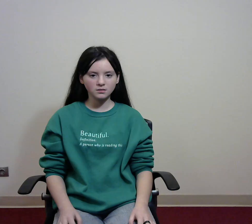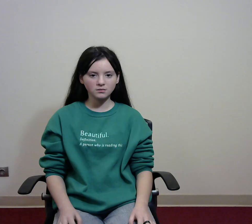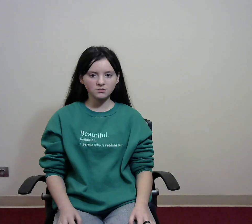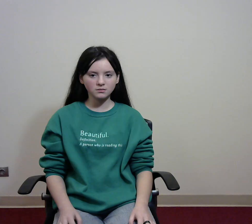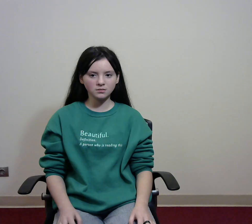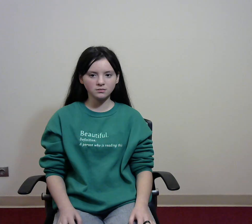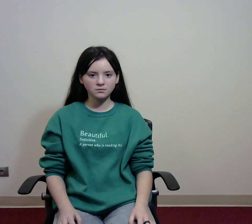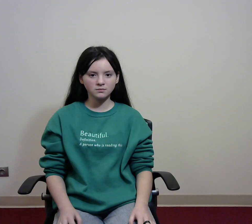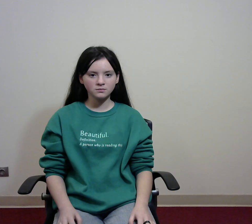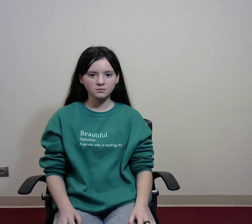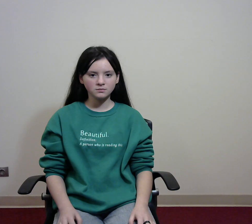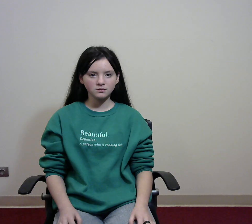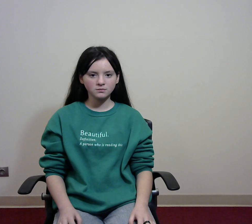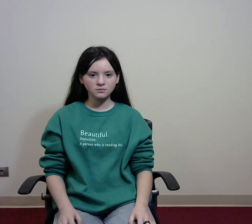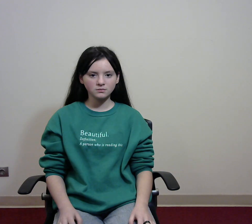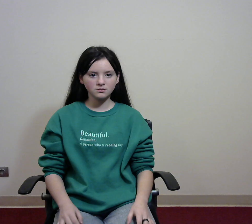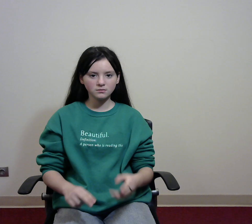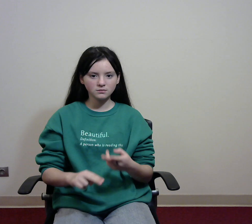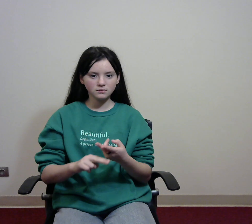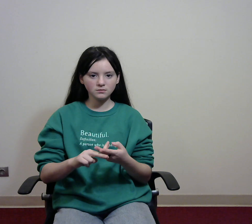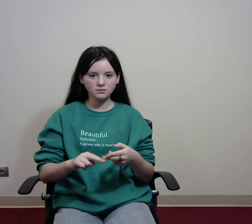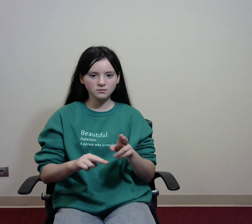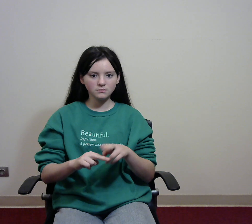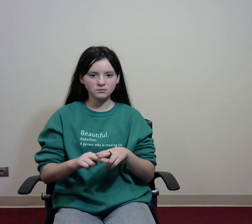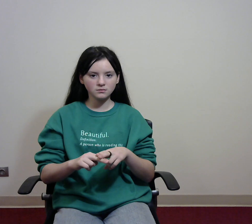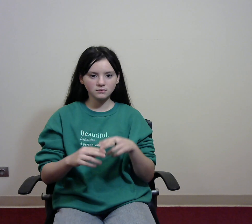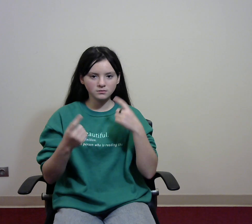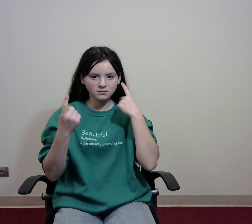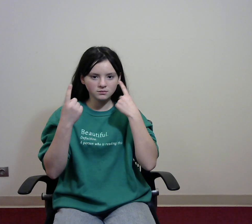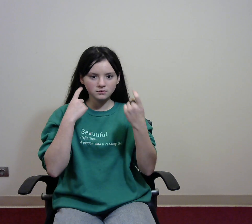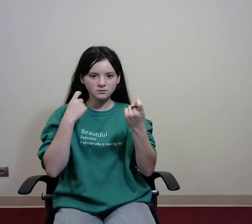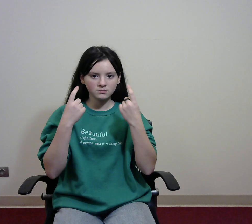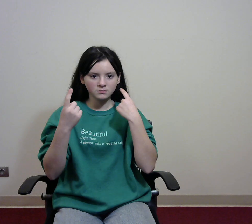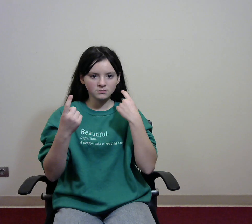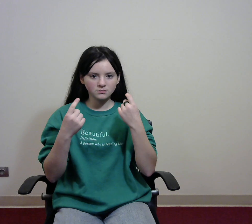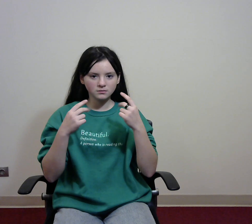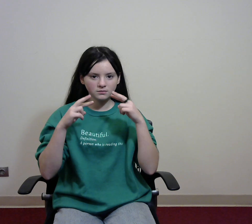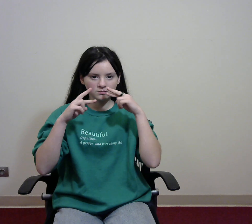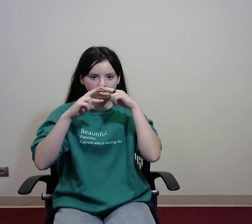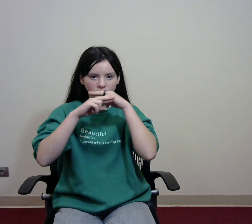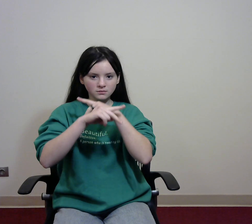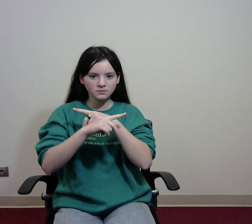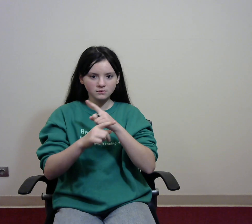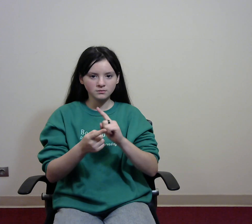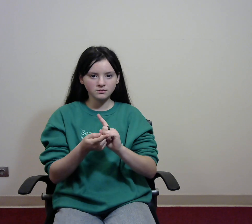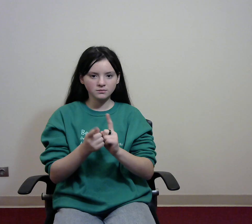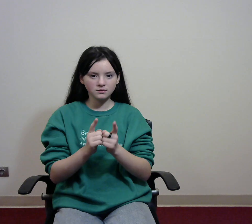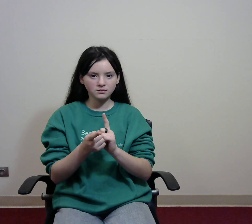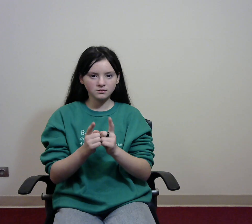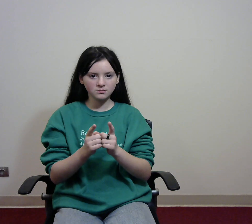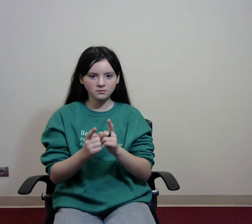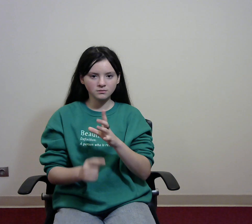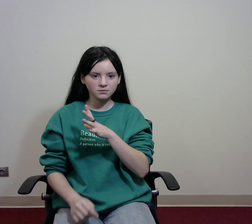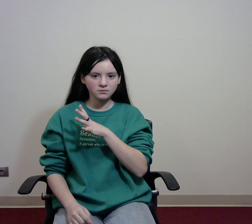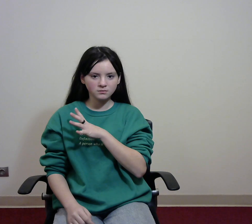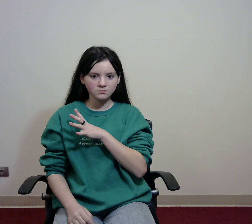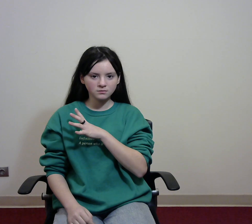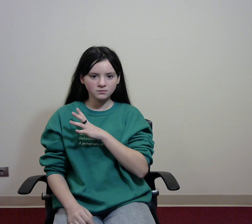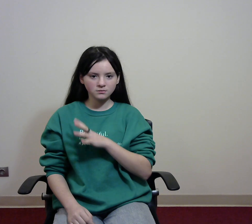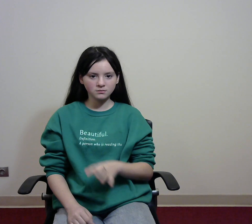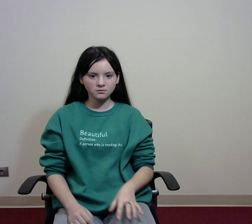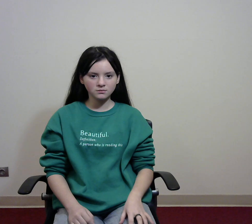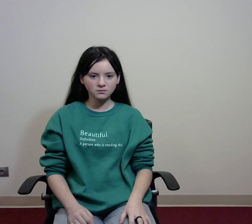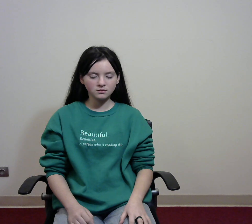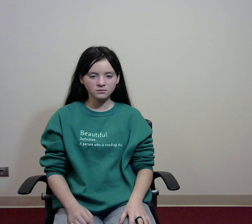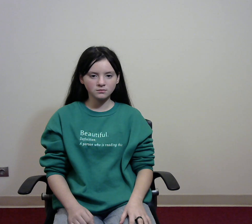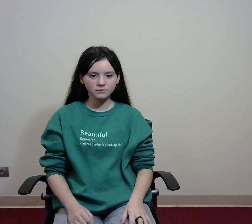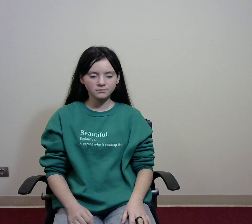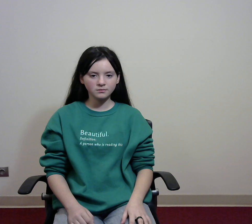Bu məlumat səhv tərcümə olunub